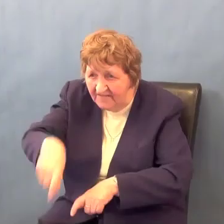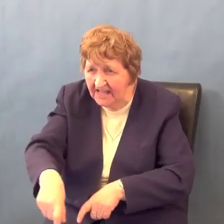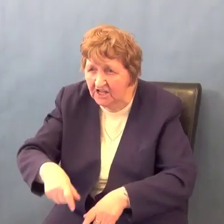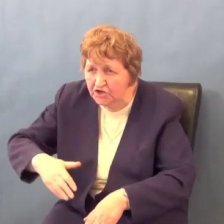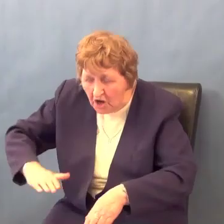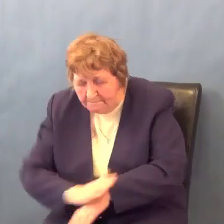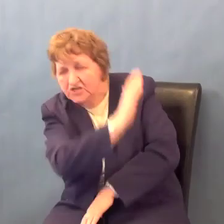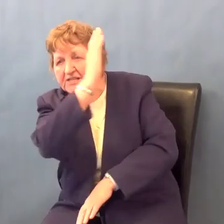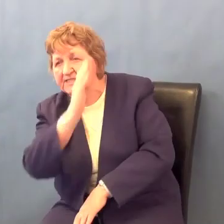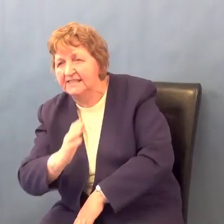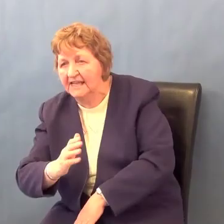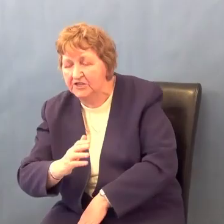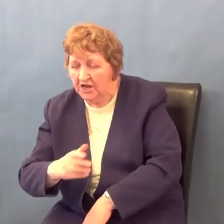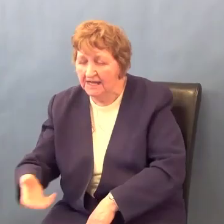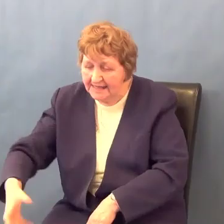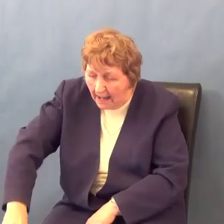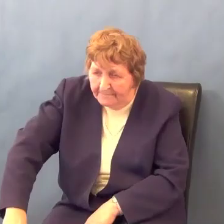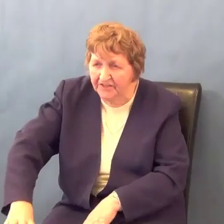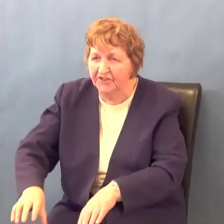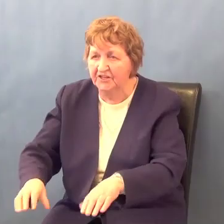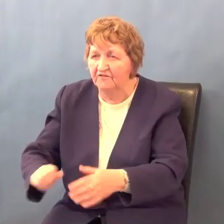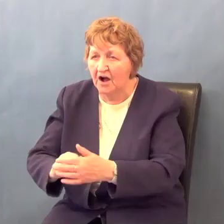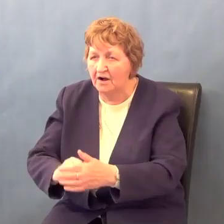Można się poślizgnąć, trzeba zakręcić wodę.